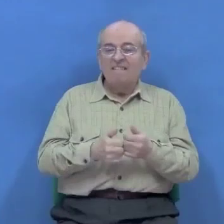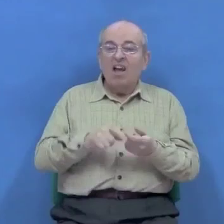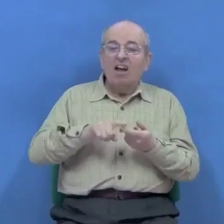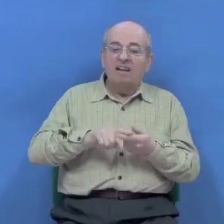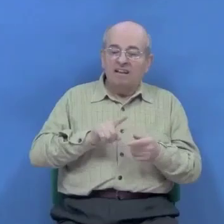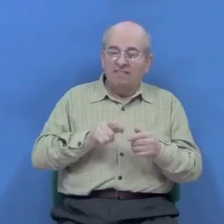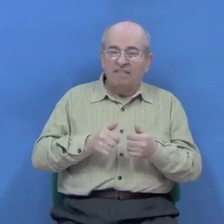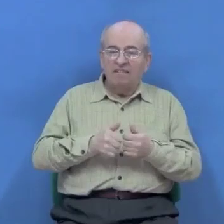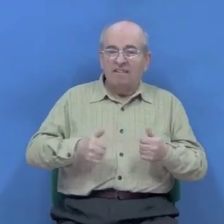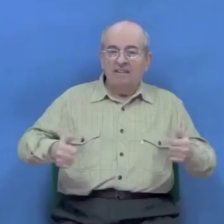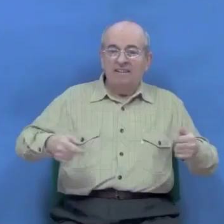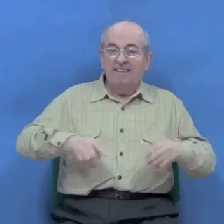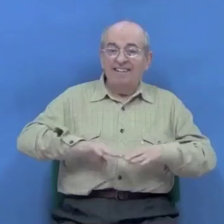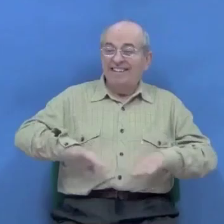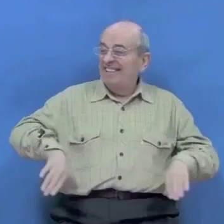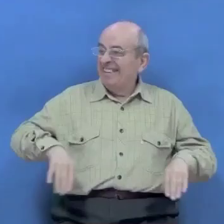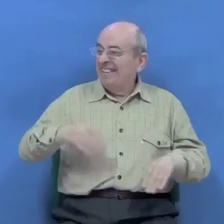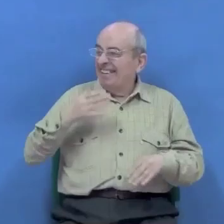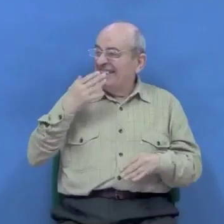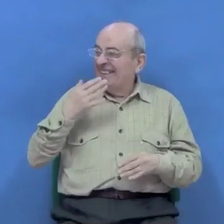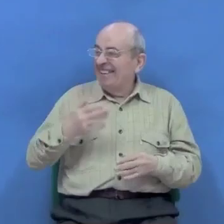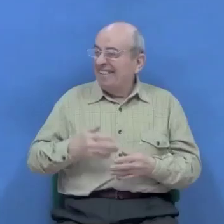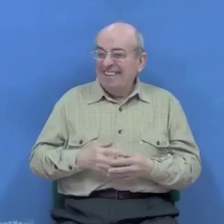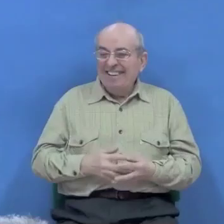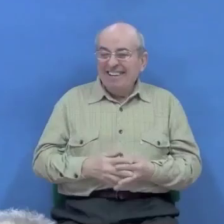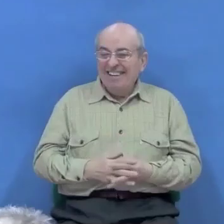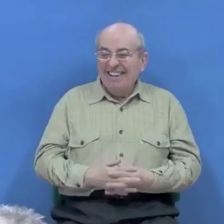Nie mogą iść jak kochankowie, muszą osobno. Tak to wygląda.